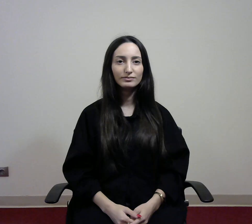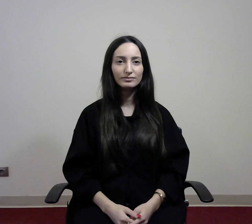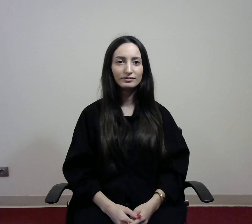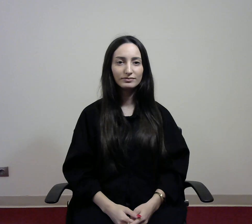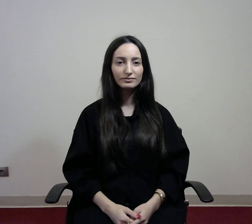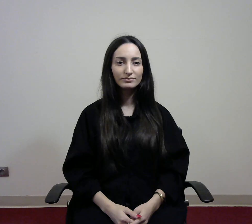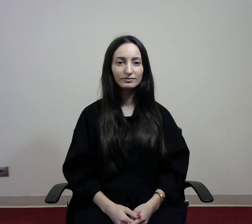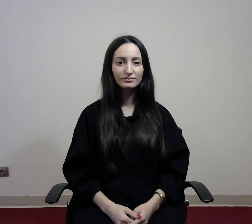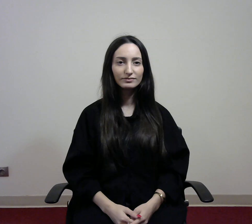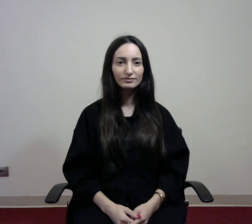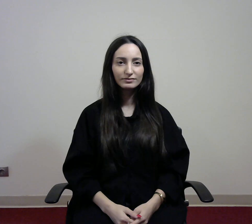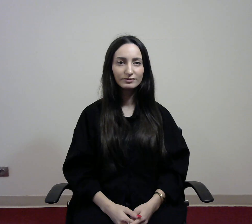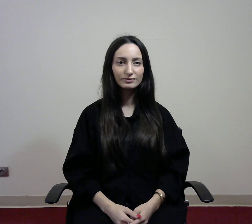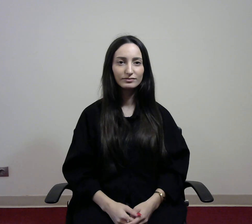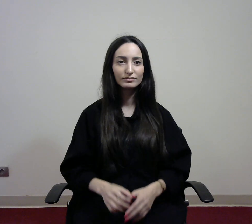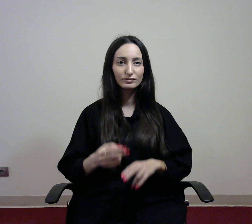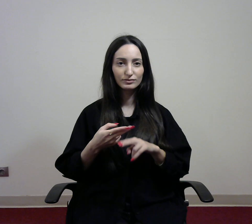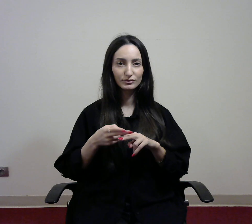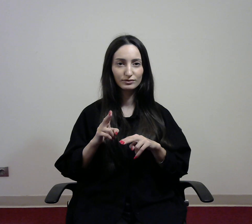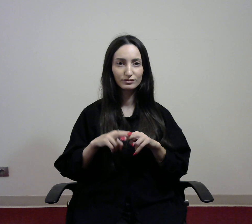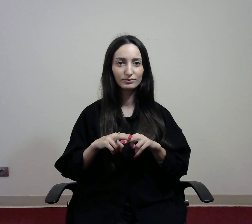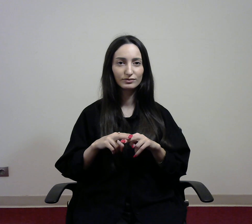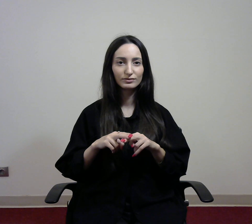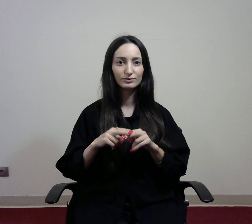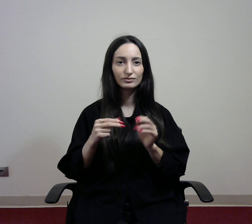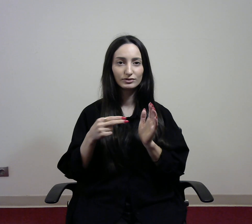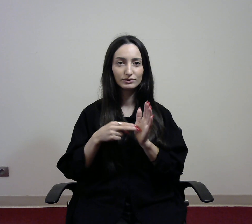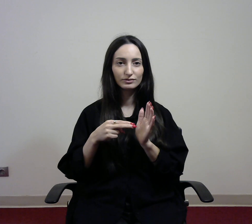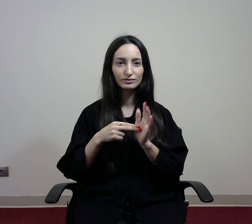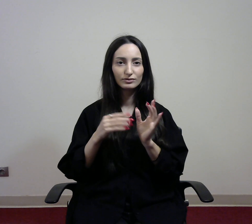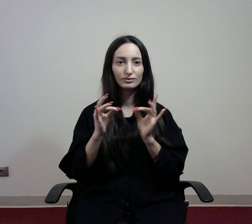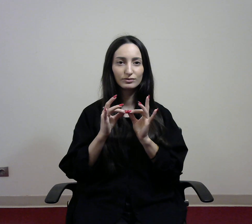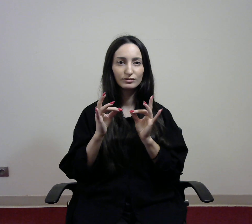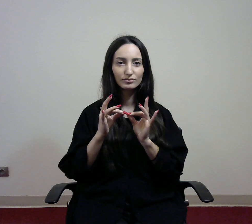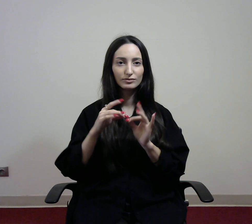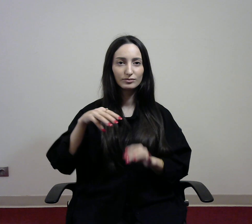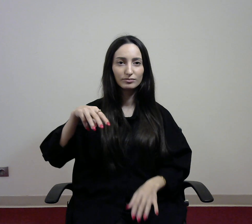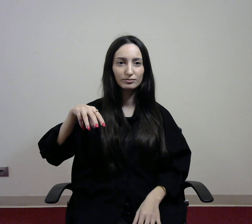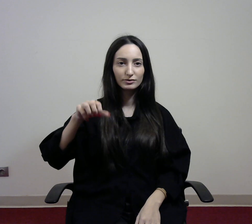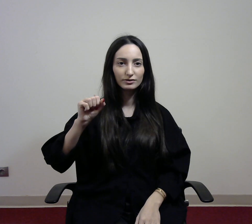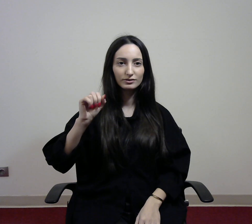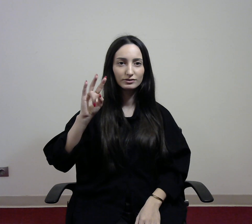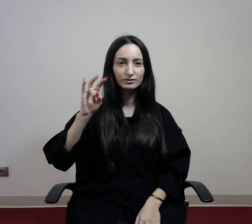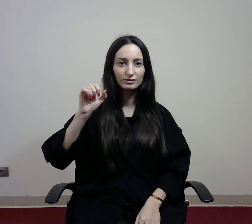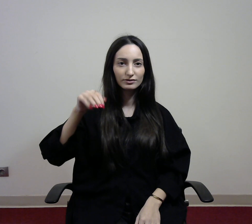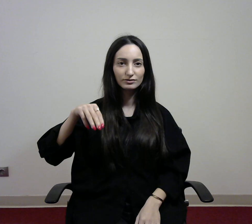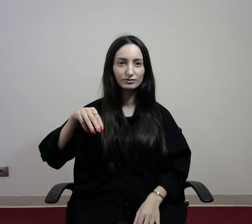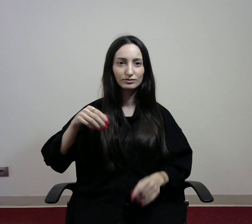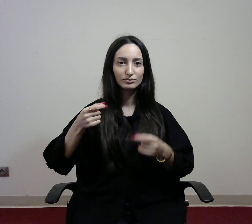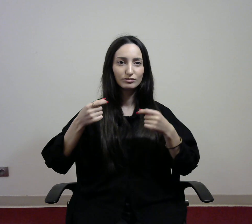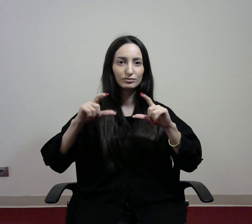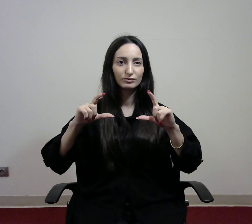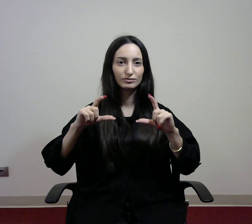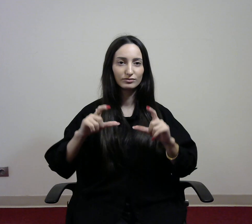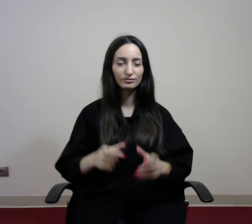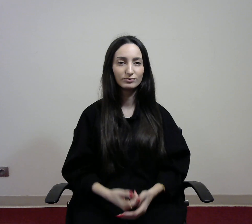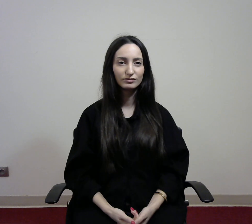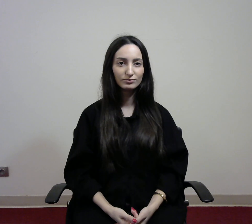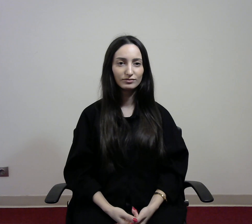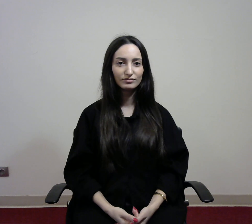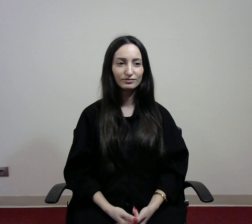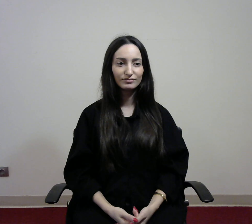Bunun qiyməti 10 manat qalxıb